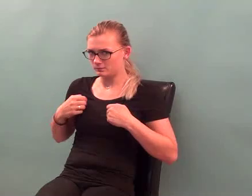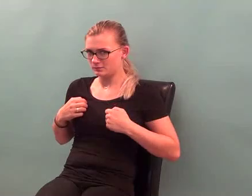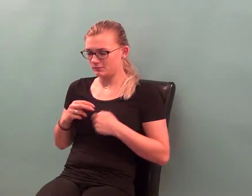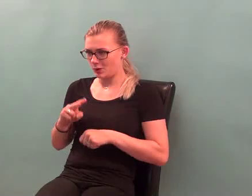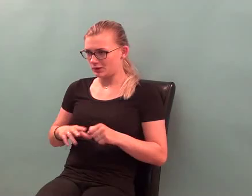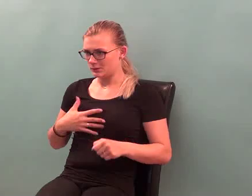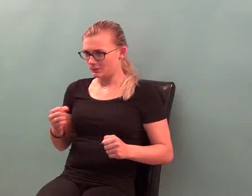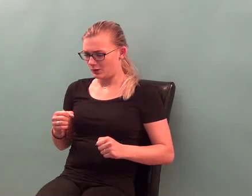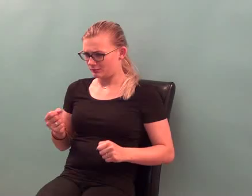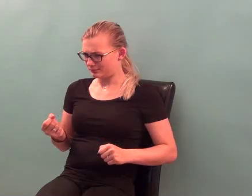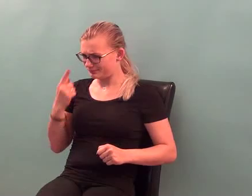A policjant czuje, że on się boi, wszystko to jest dziwne.